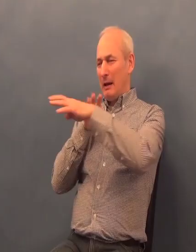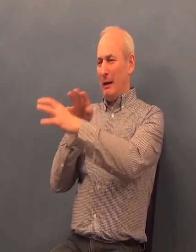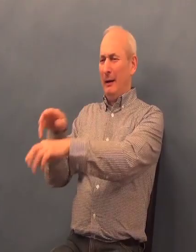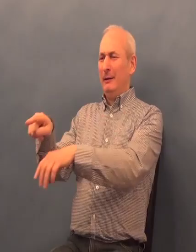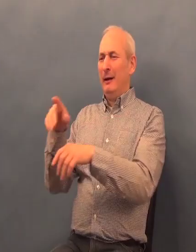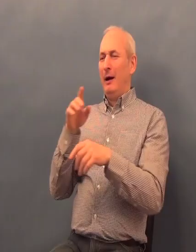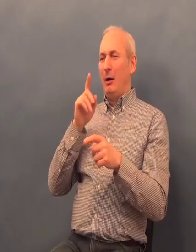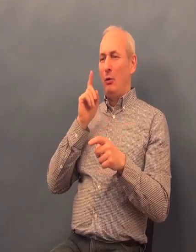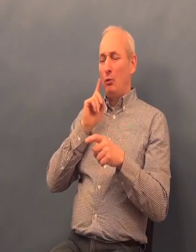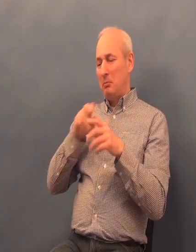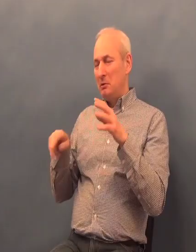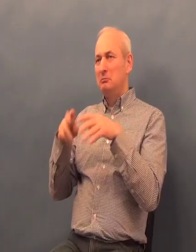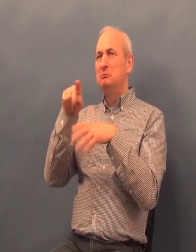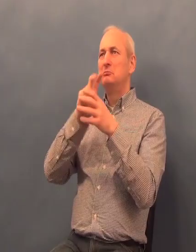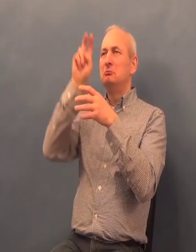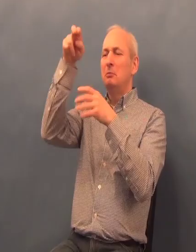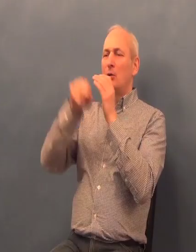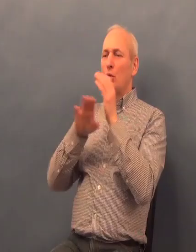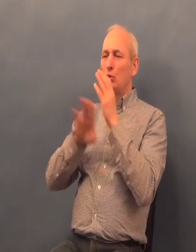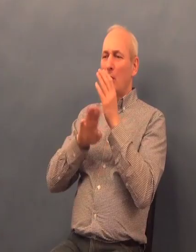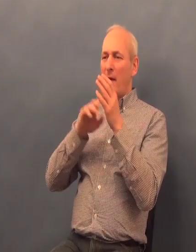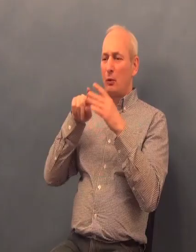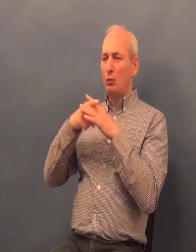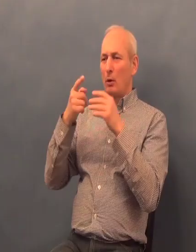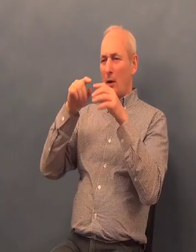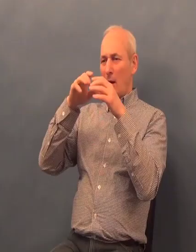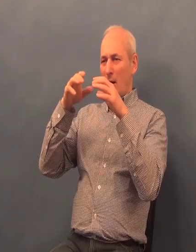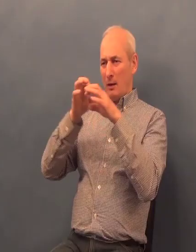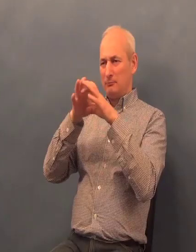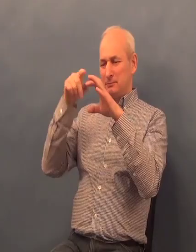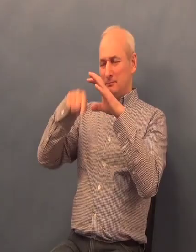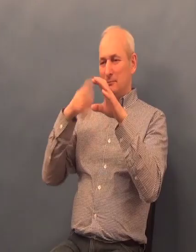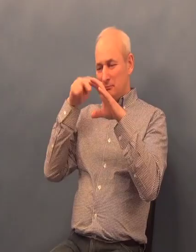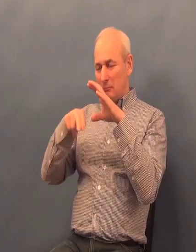Chłopiec wdrapuje się na drzewo, wchodzi do dziupli, ale przestraszył się.